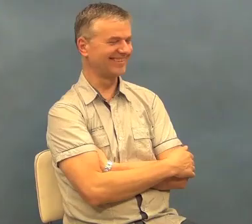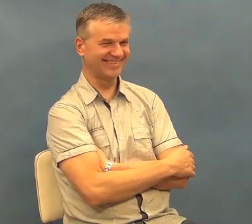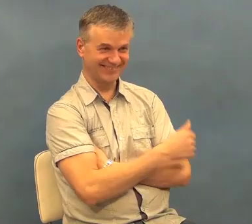Ok.